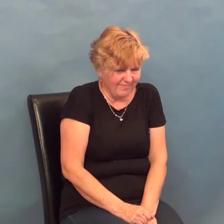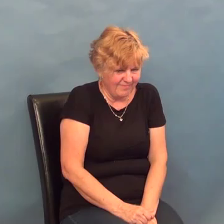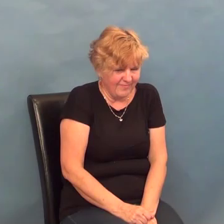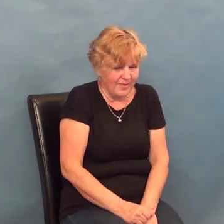Pasuje.